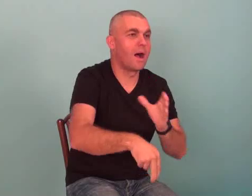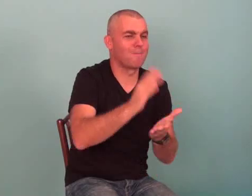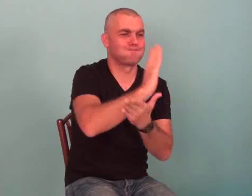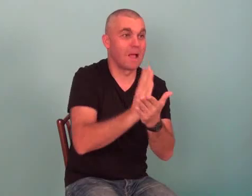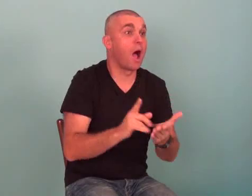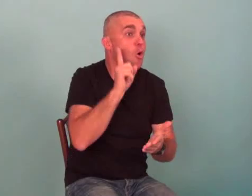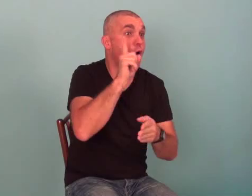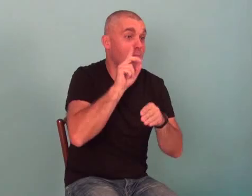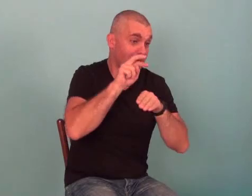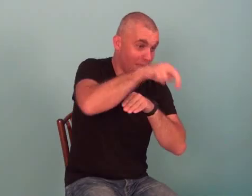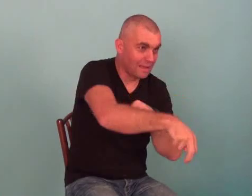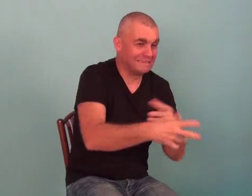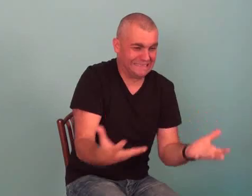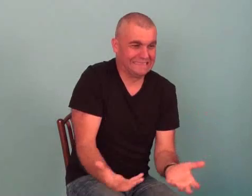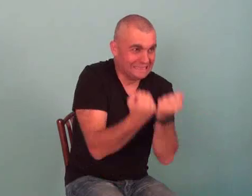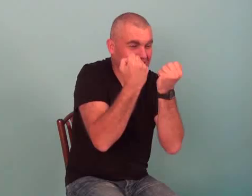Chłopiec zszedł za nim i uratował go.